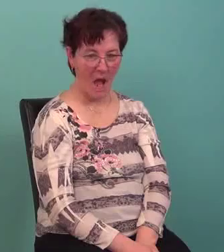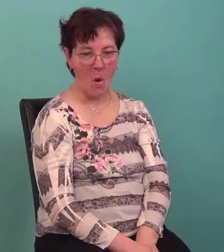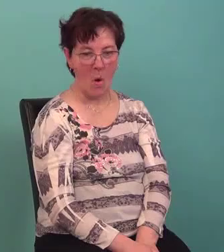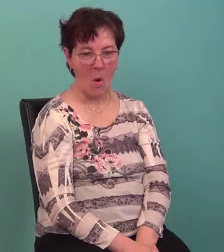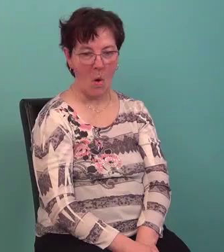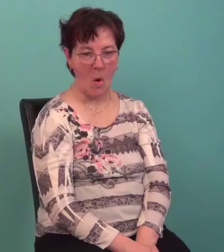Ja nie.